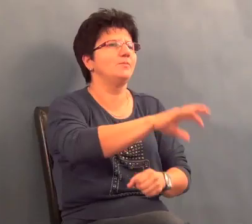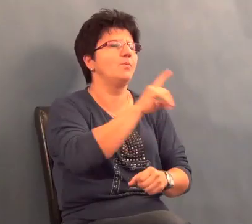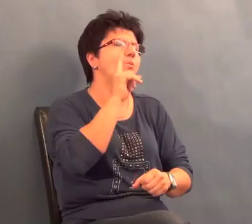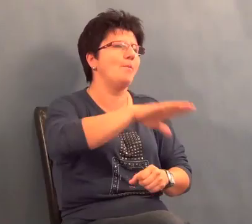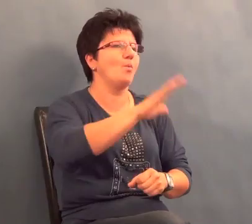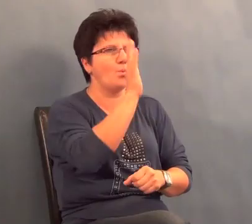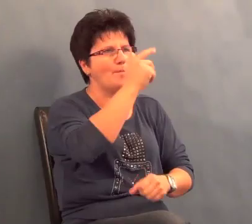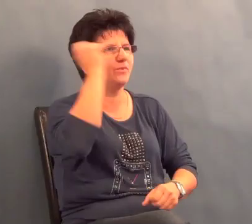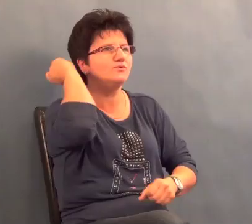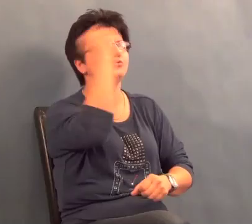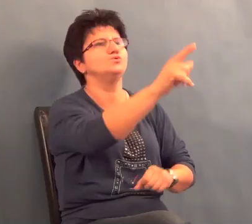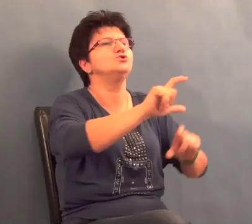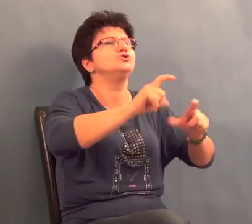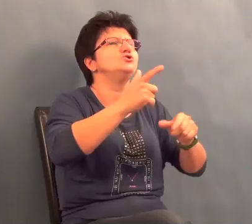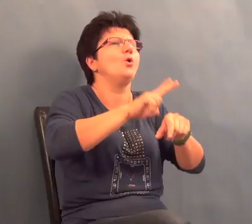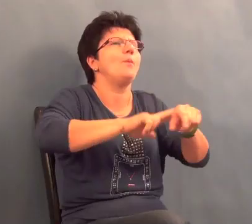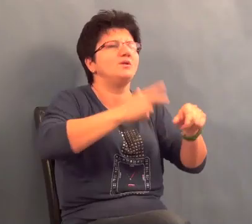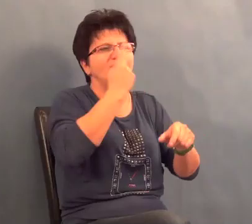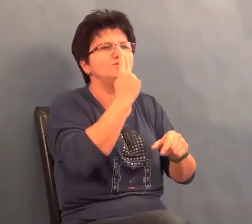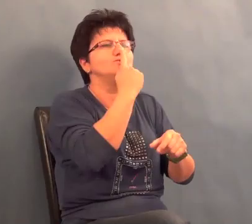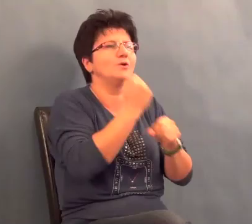A ten mały chłopak, łobuz, czymś rzucił, a policjant nie widział tego i nie wie co się dzieje.